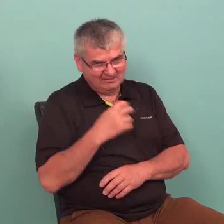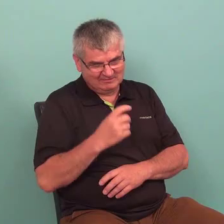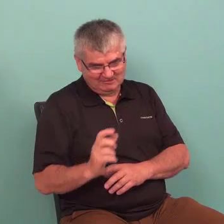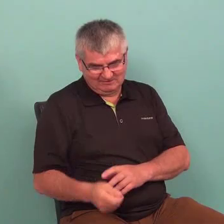Nie pozwala jej.